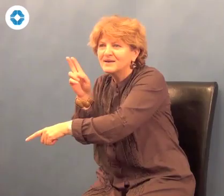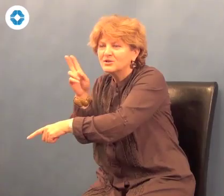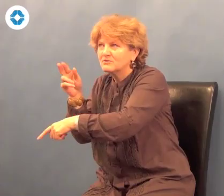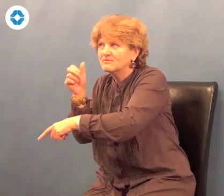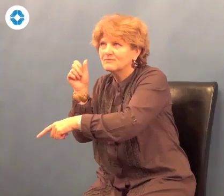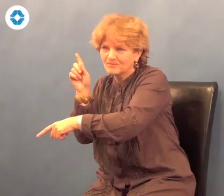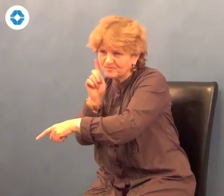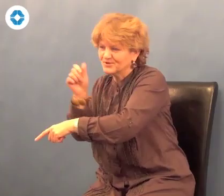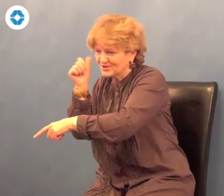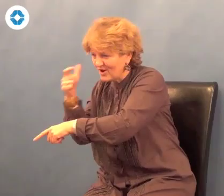Była para żab, czyli chłopak i dziewczynka.